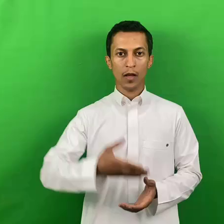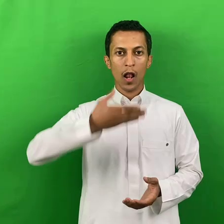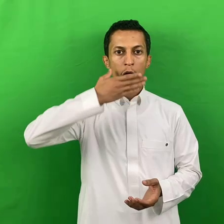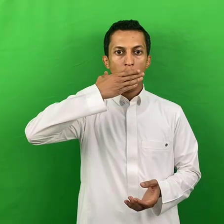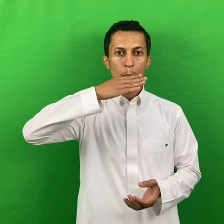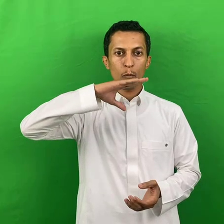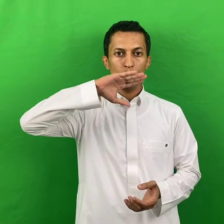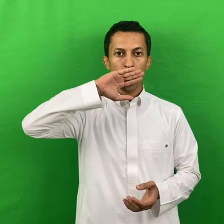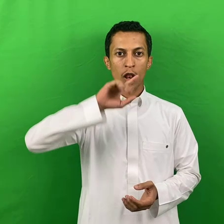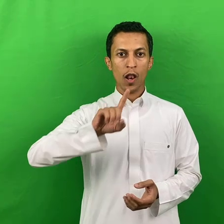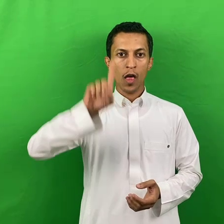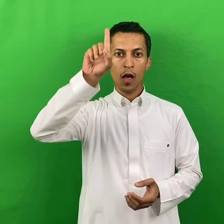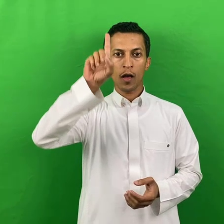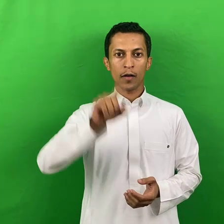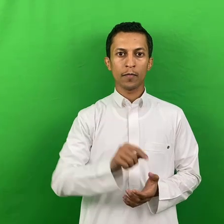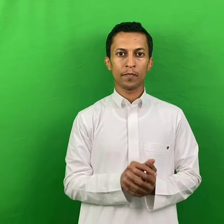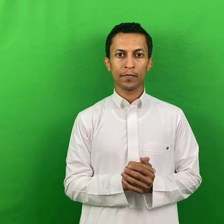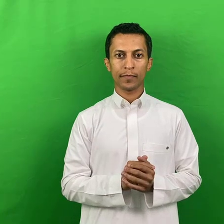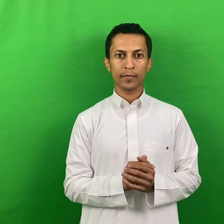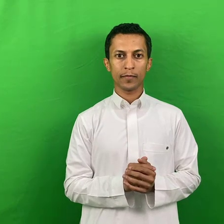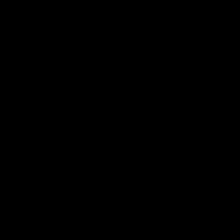الحمد لله